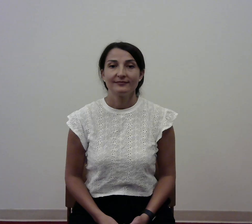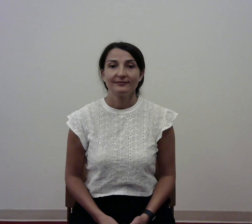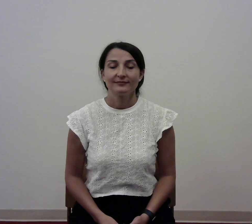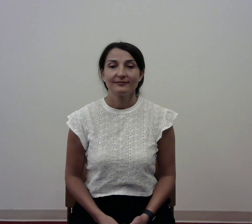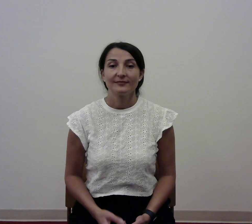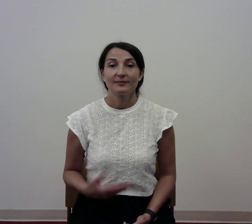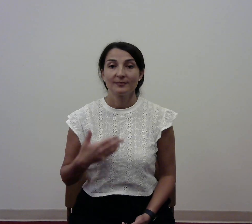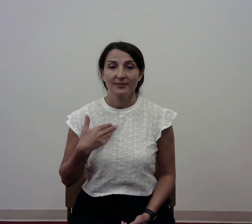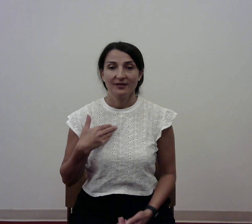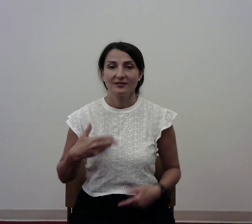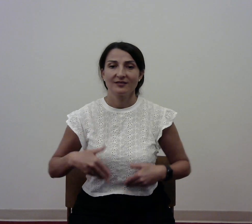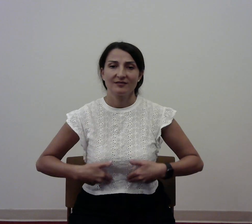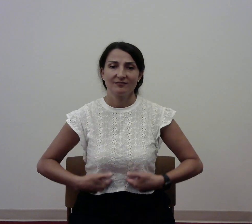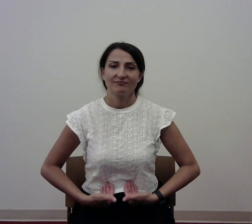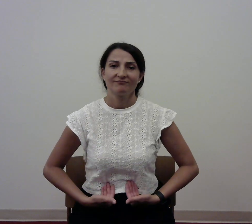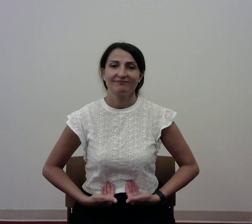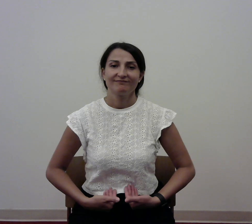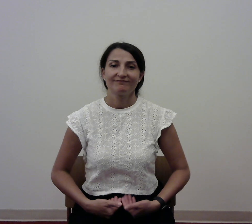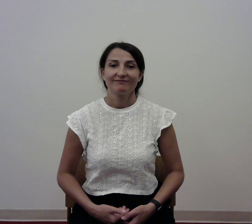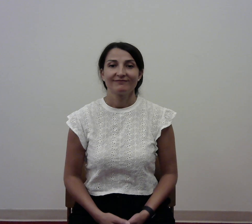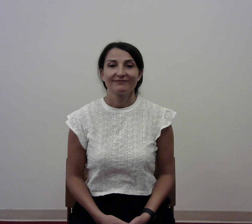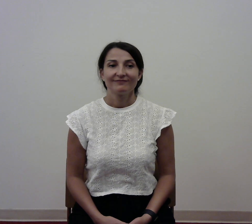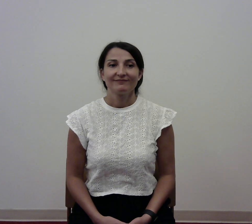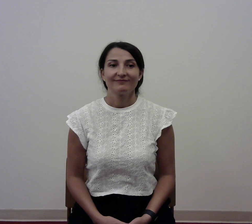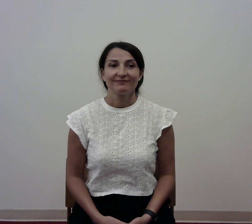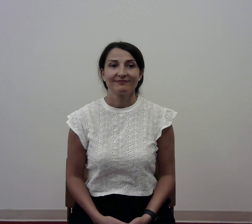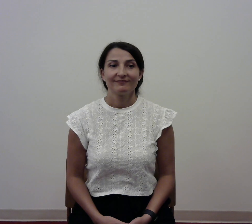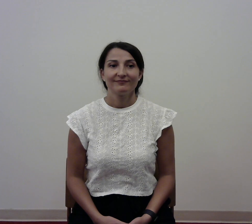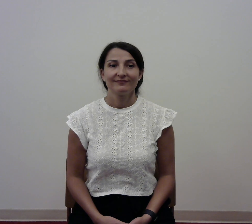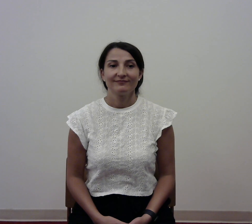Mən acam